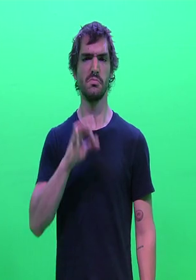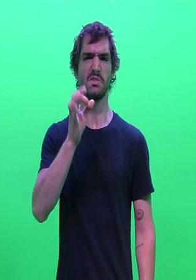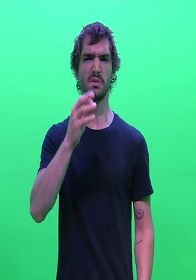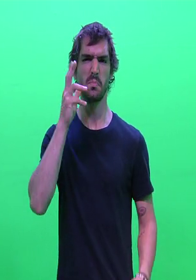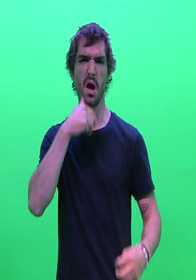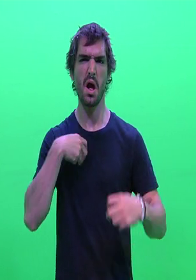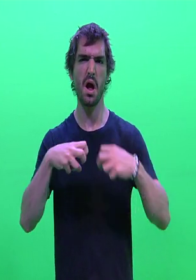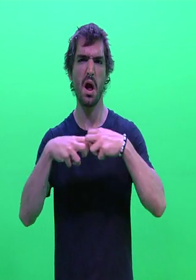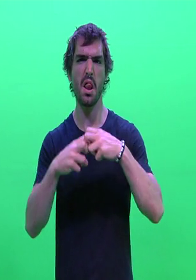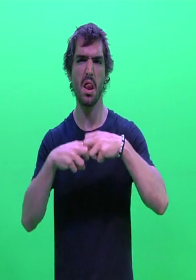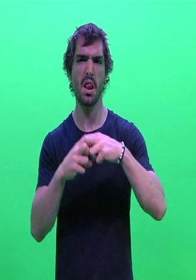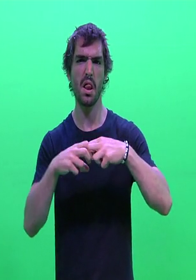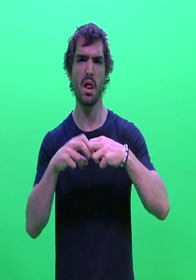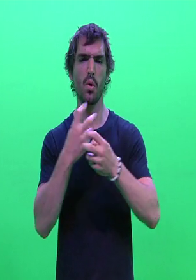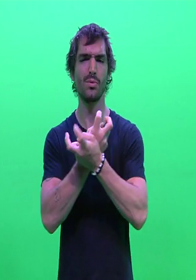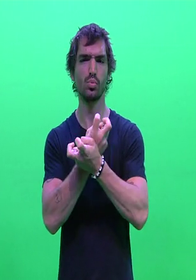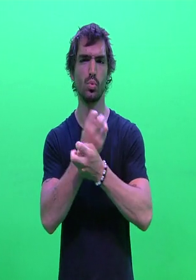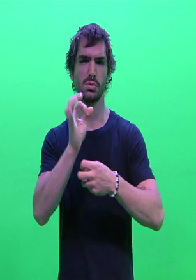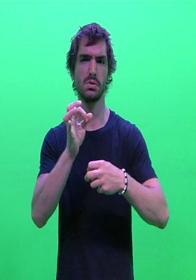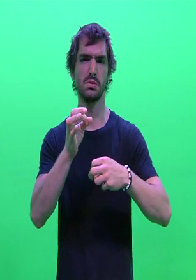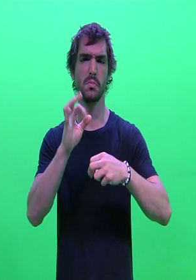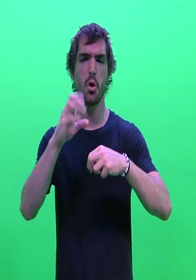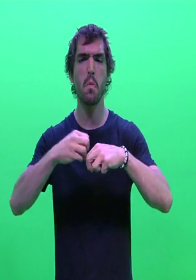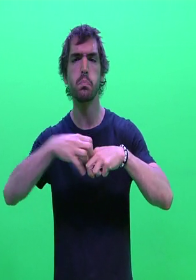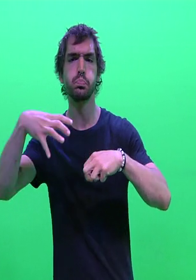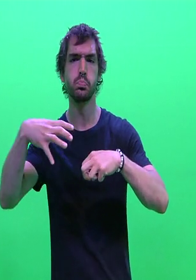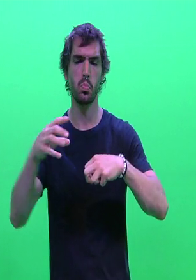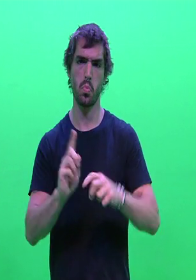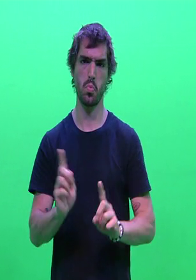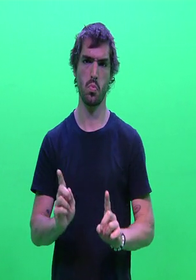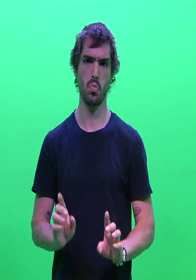Sí, em fa mal el genoll, l'os, però no el tinc inflat.